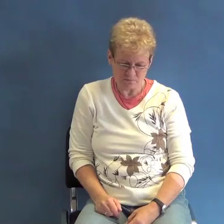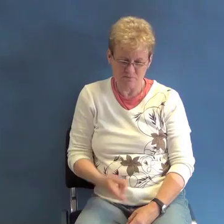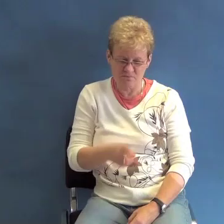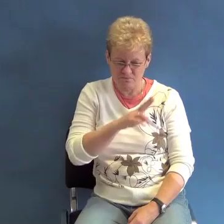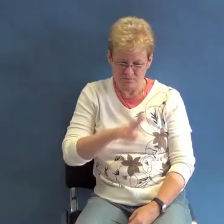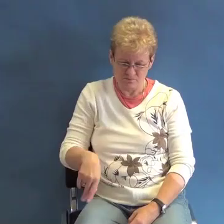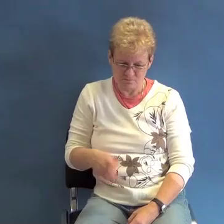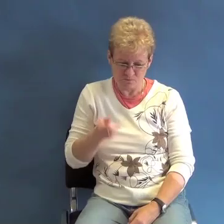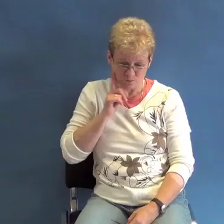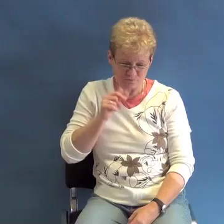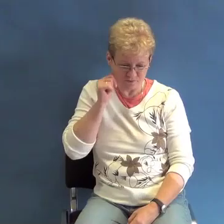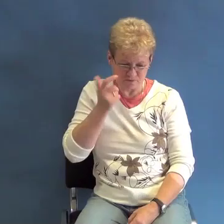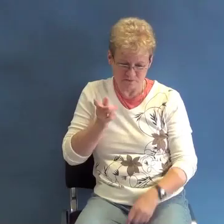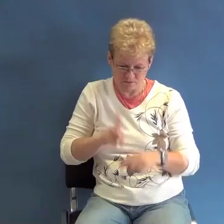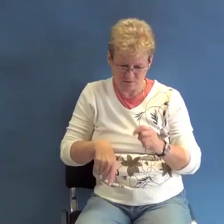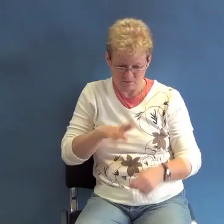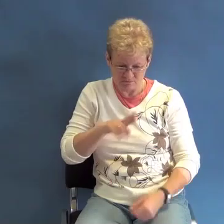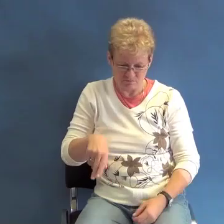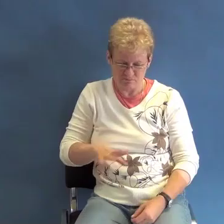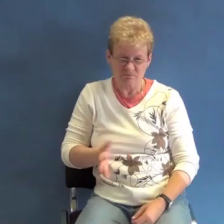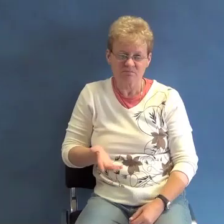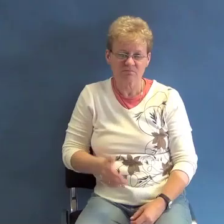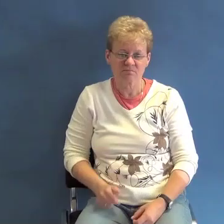Ja nie wiem dlaczego chłopak i dziewczyna są skreśleni, przecież to normalne.